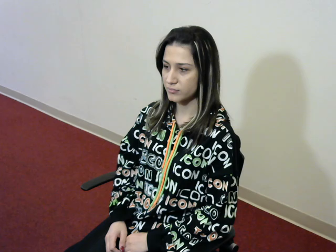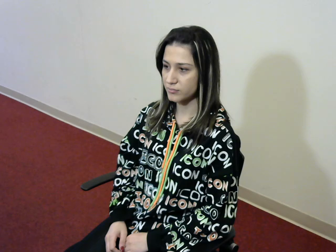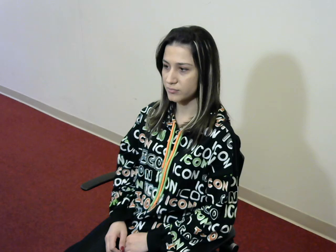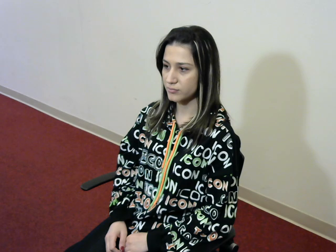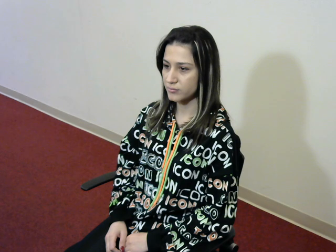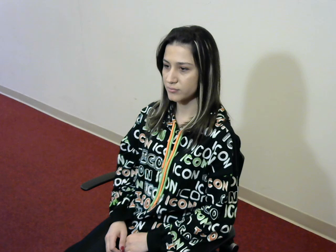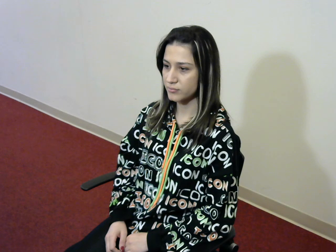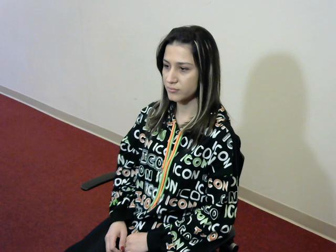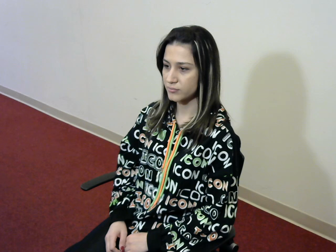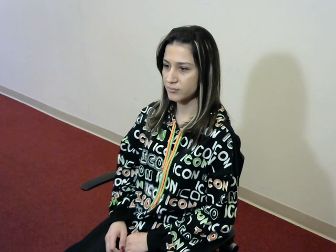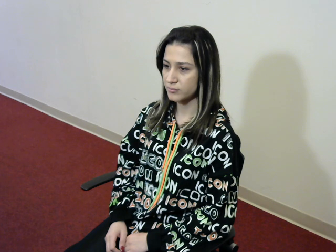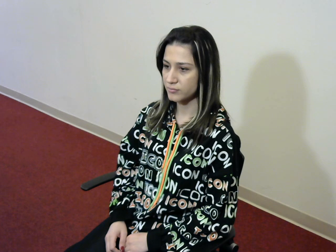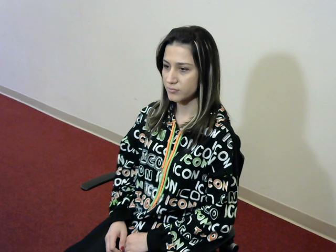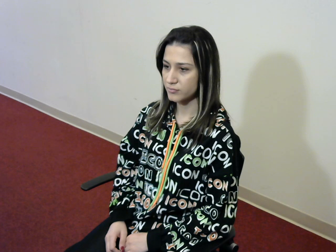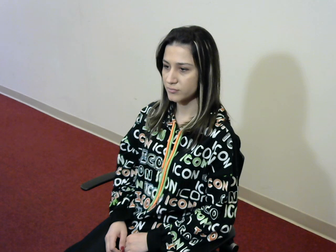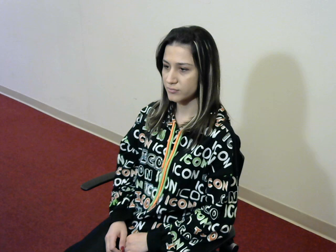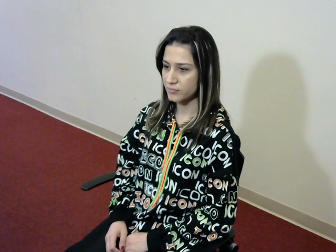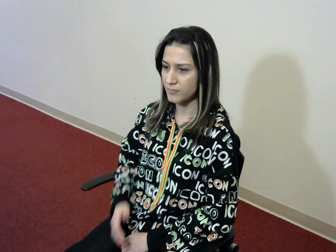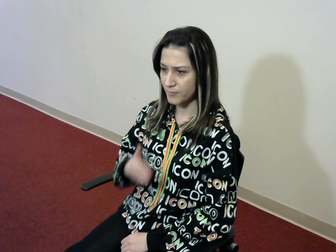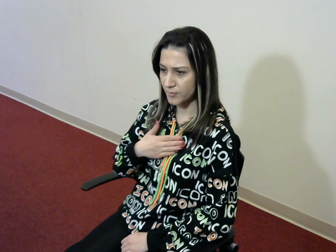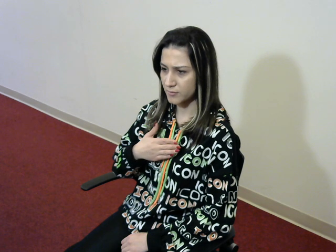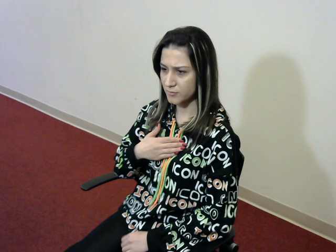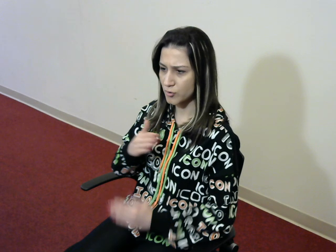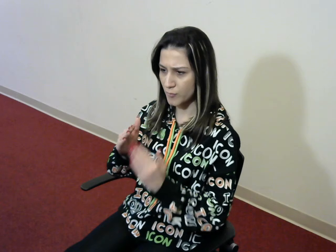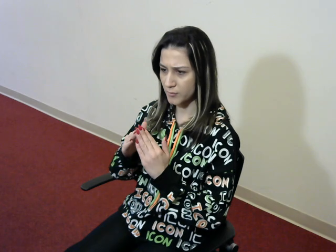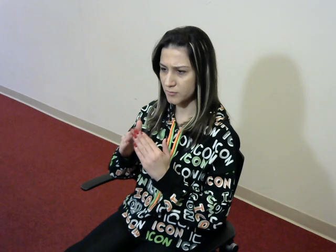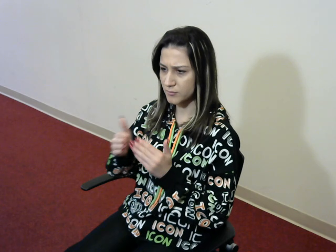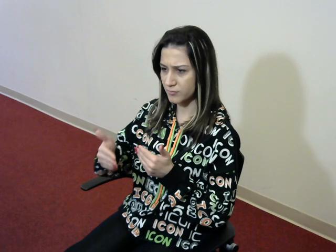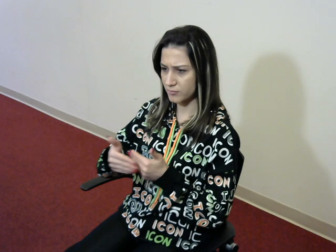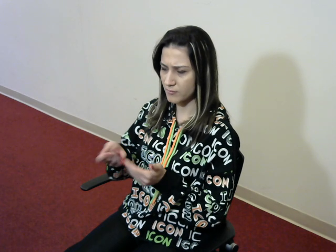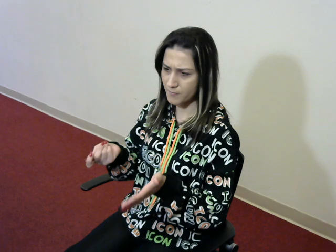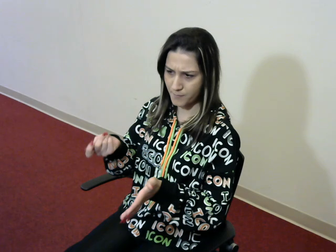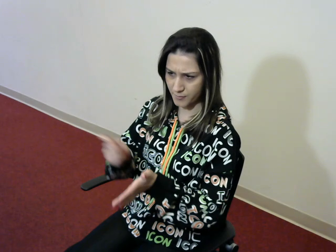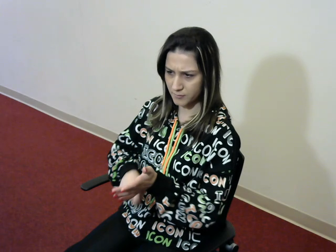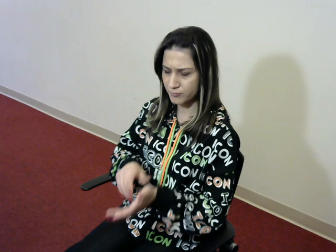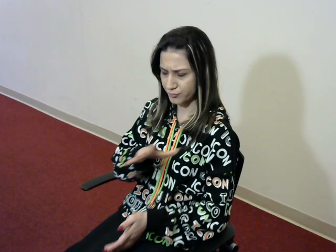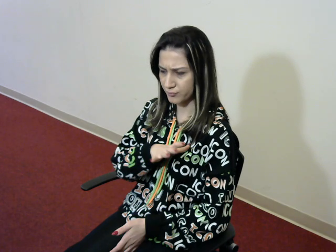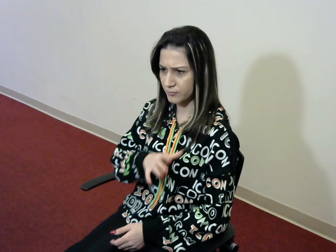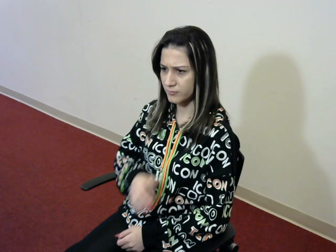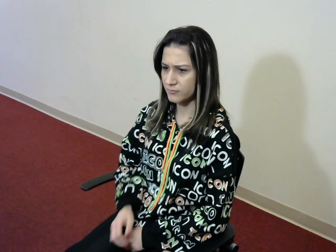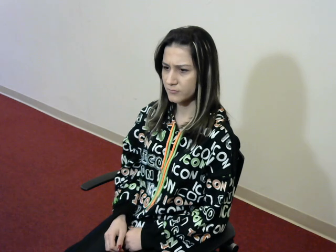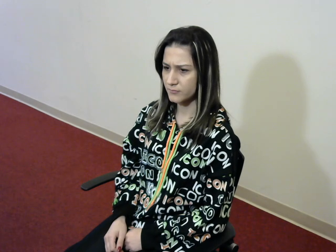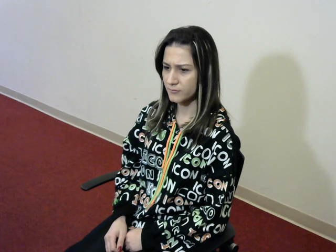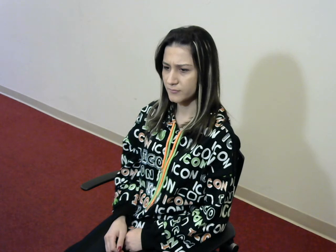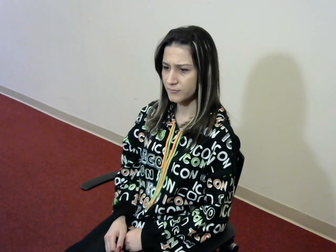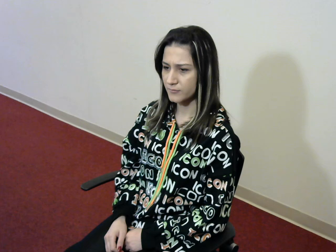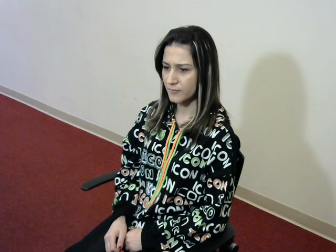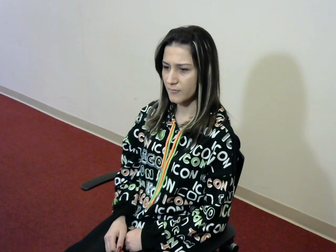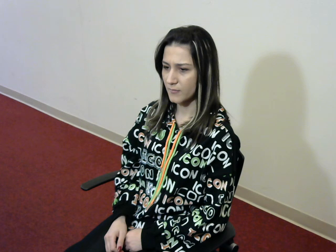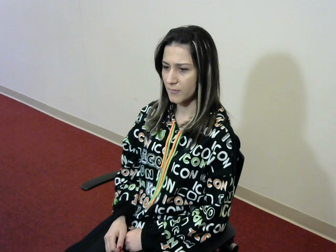Mən evin qapısını bağlamışam